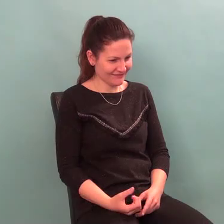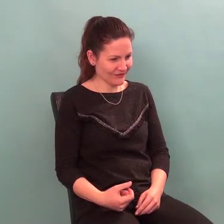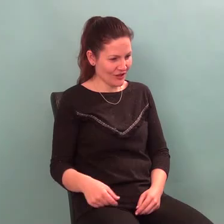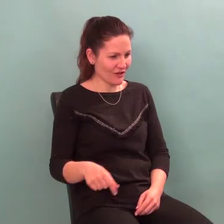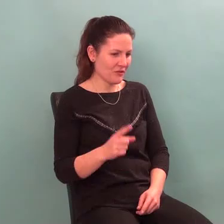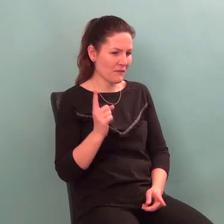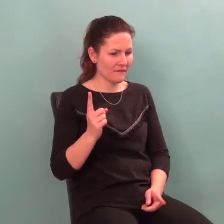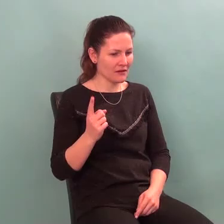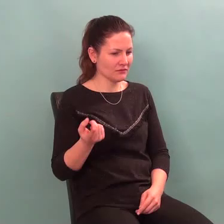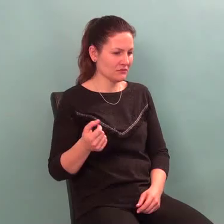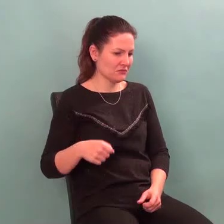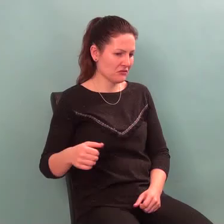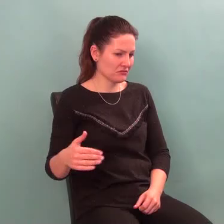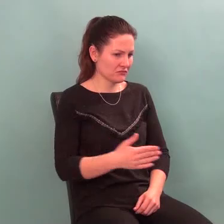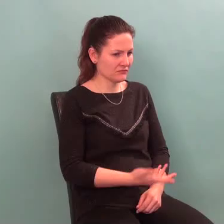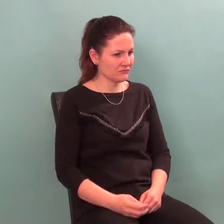Są tory i trzeba uważać, bo coś nadjeżdża.